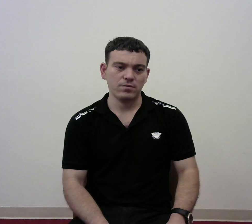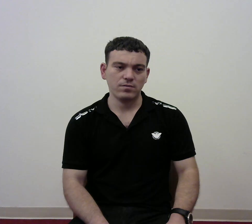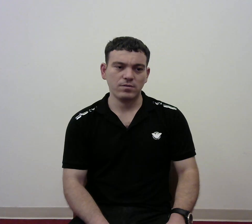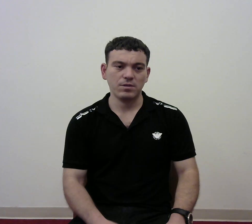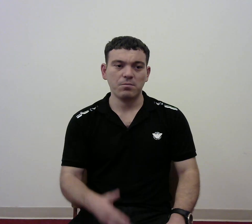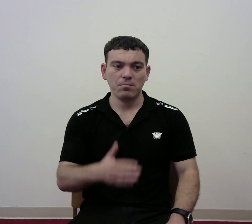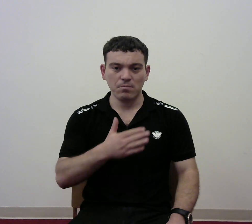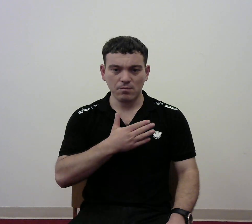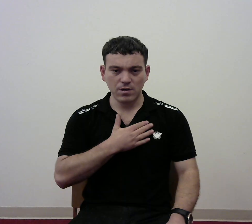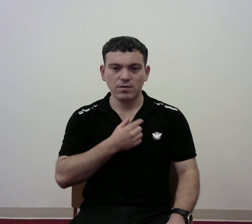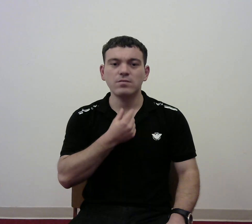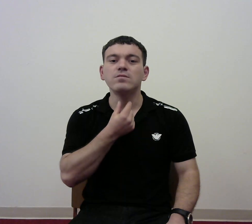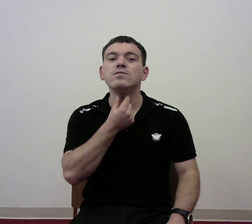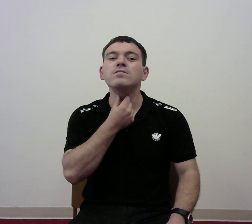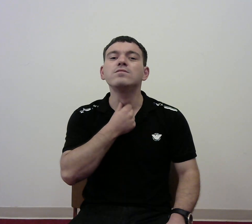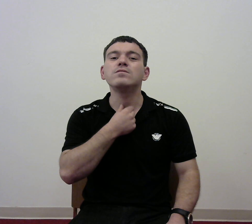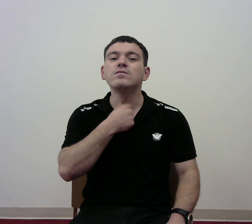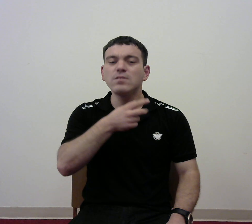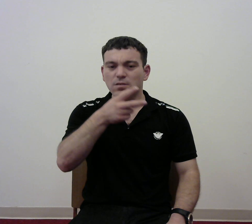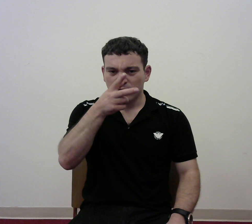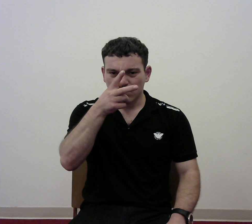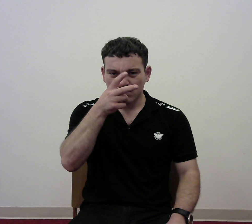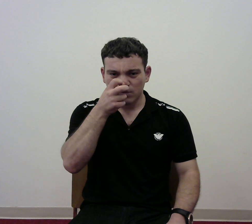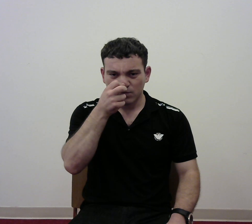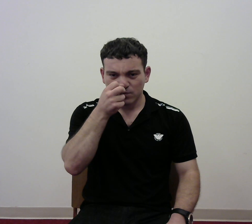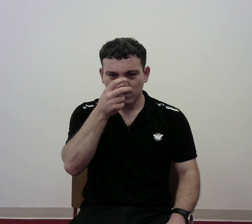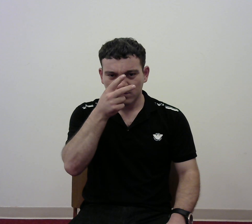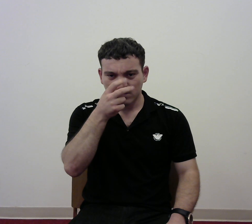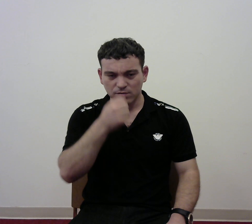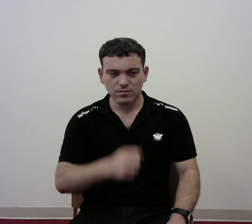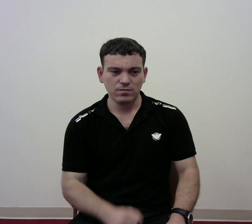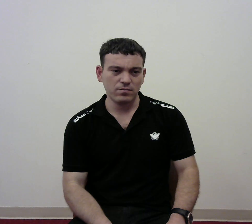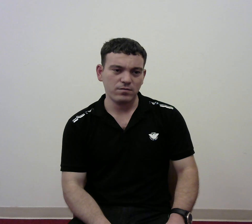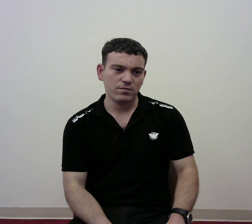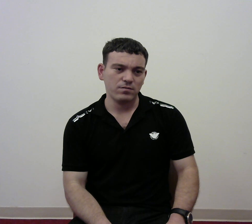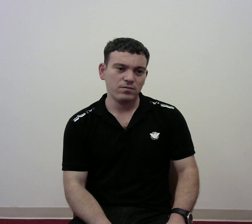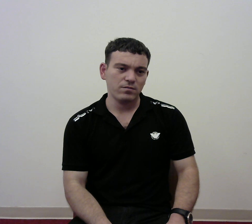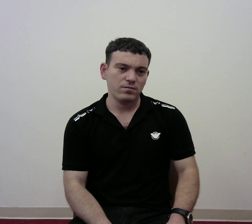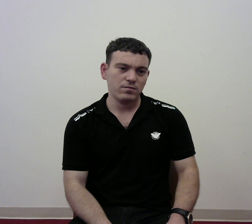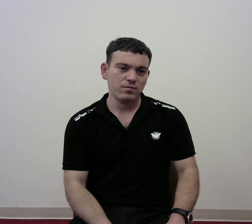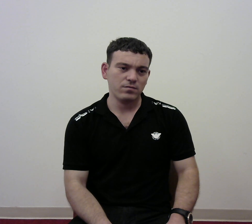Mənim boğazım ağrıyır